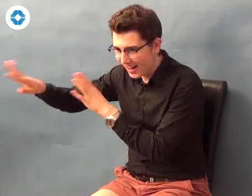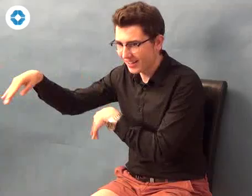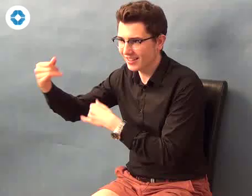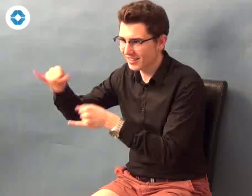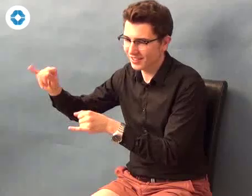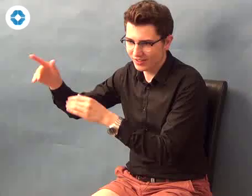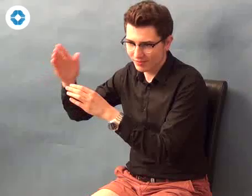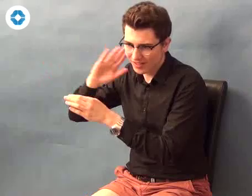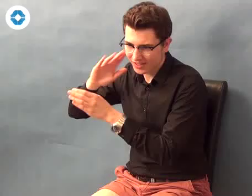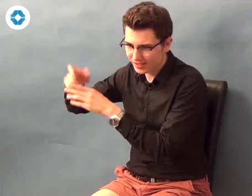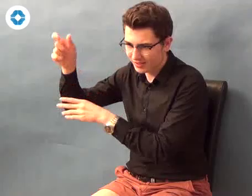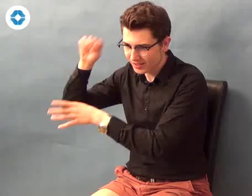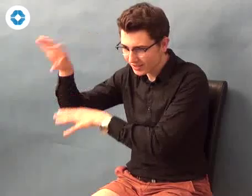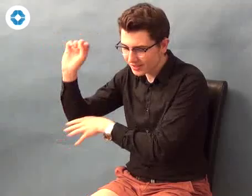Będzie rzucał do okien innego mieszkania.